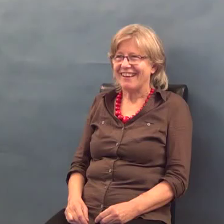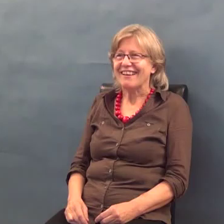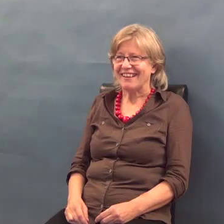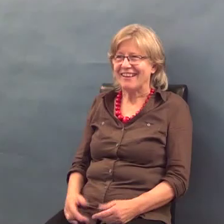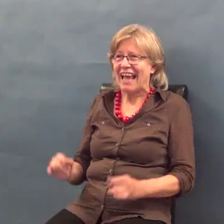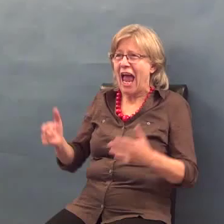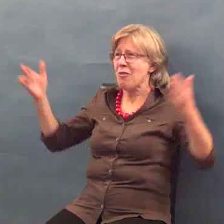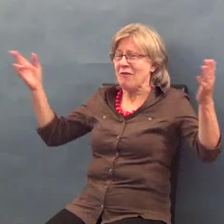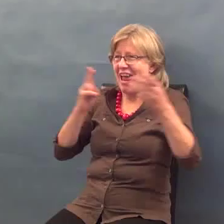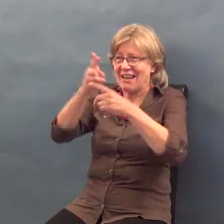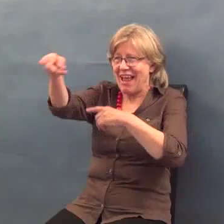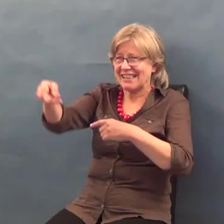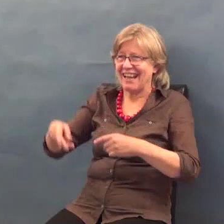Jak? Koń jest duży i się nie zmieści.